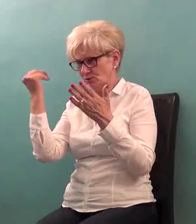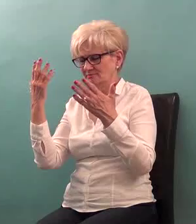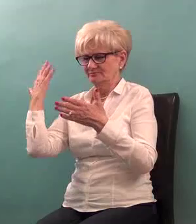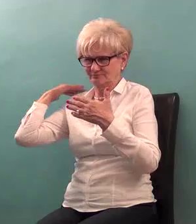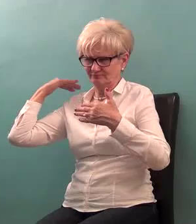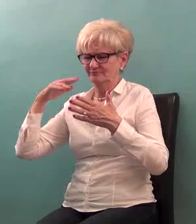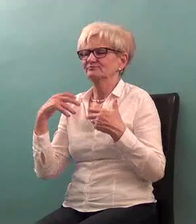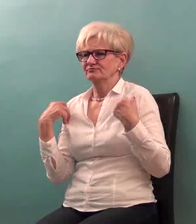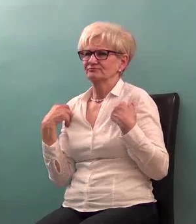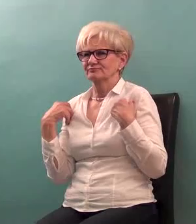Idzie.